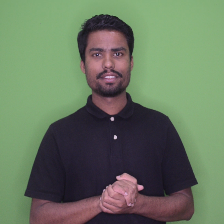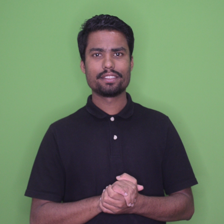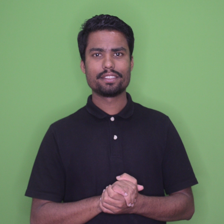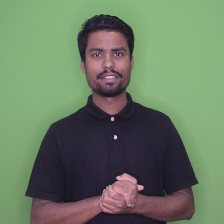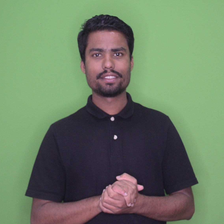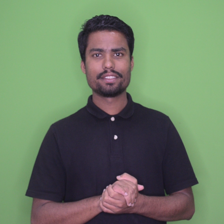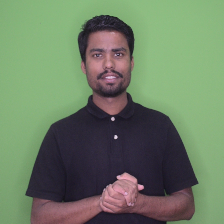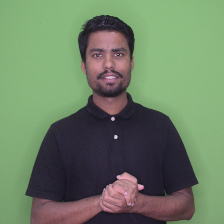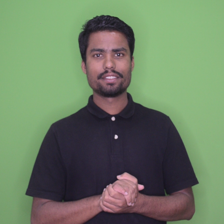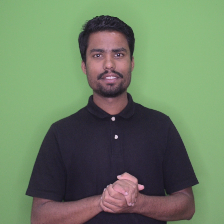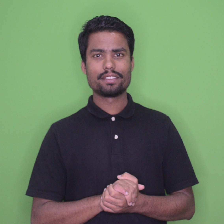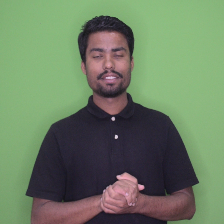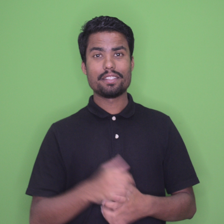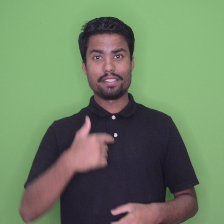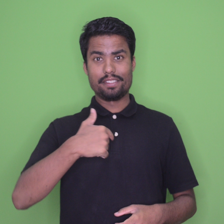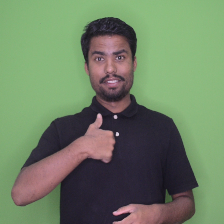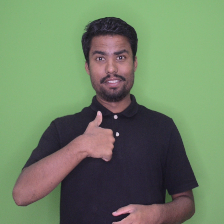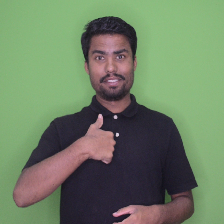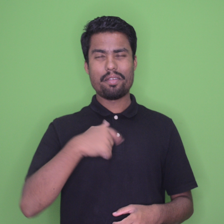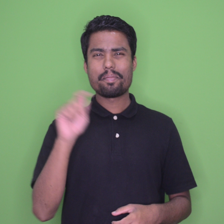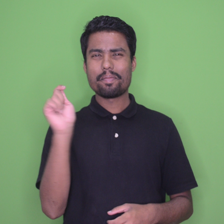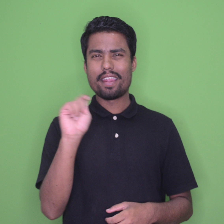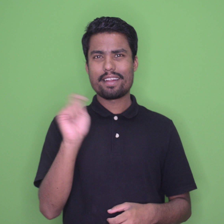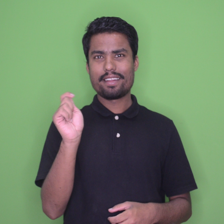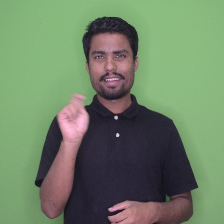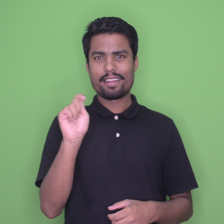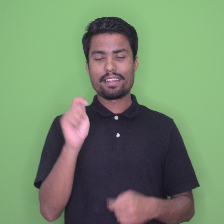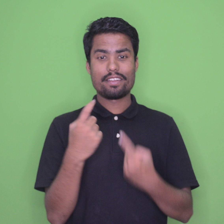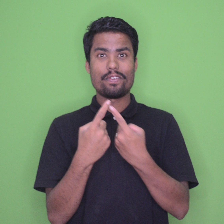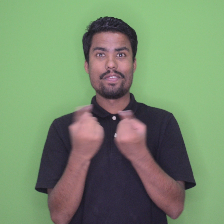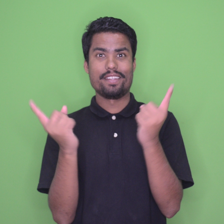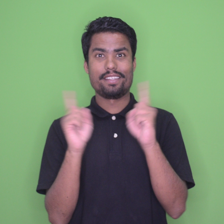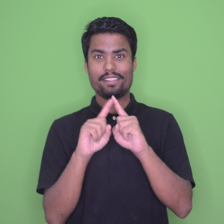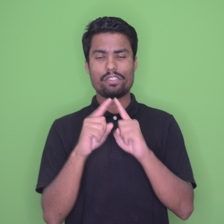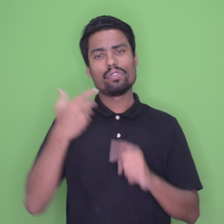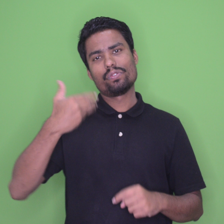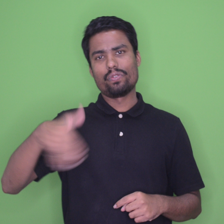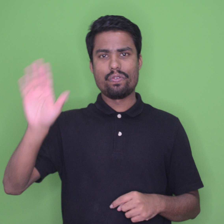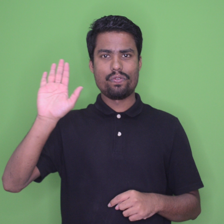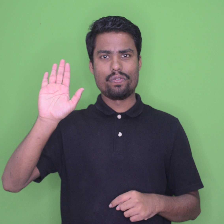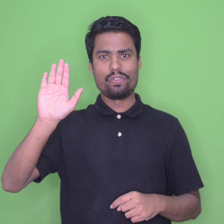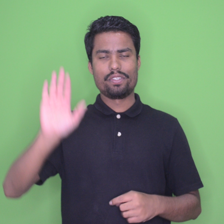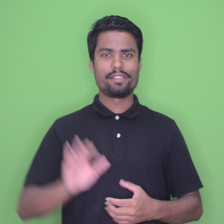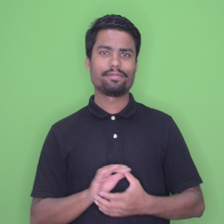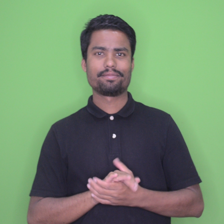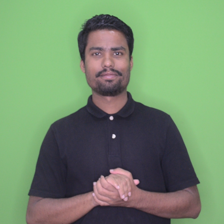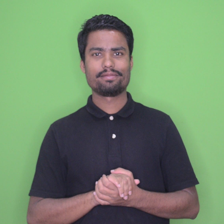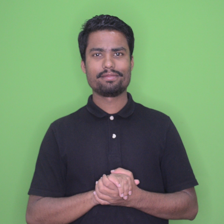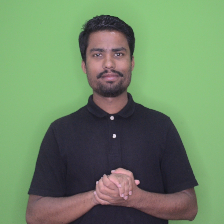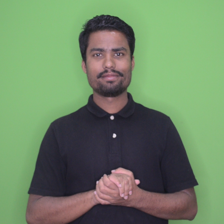i go to bathroom